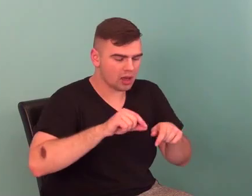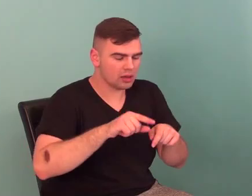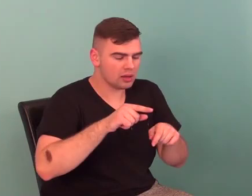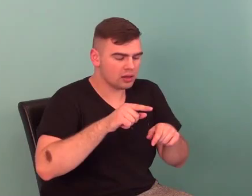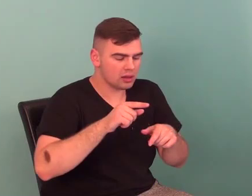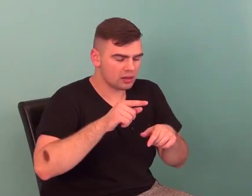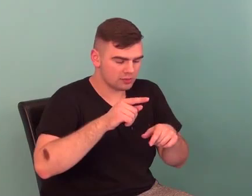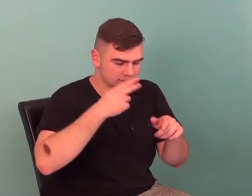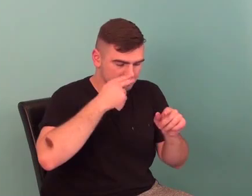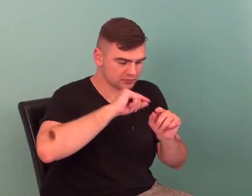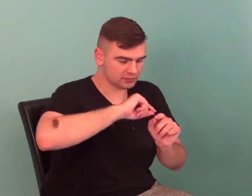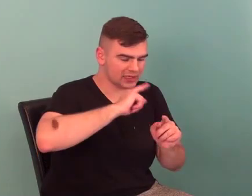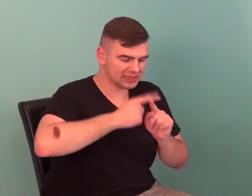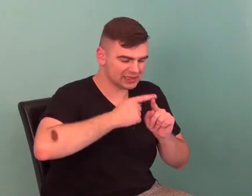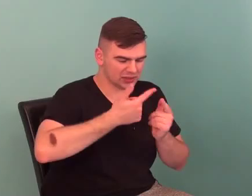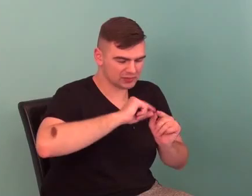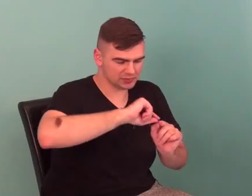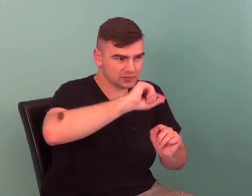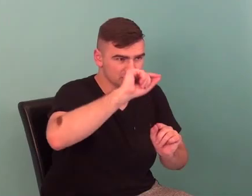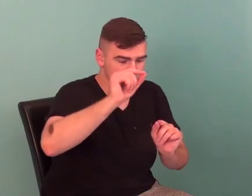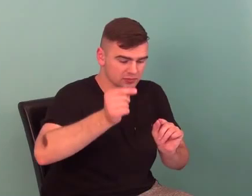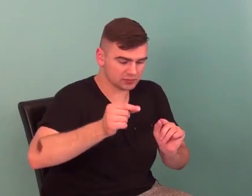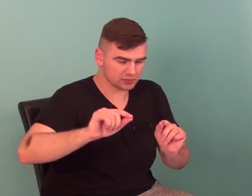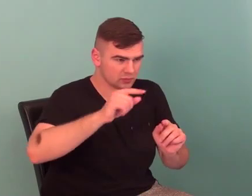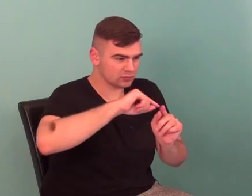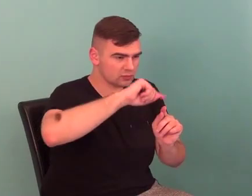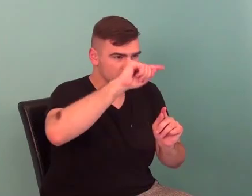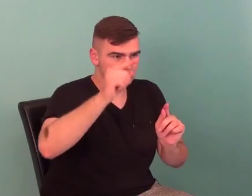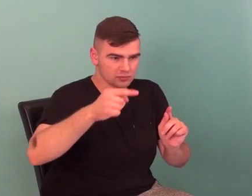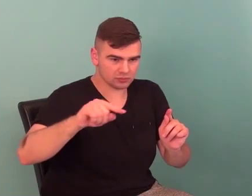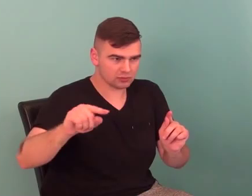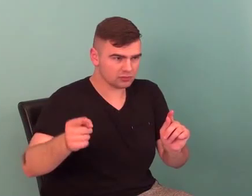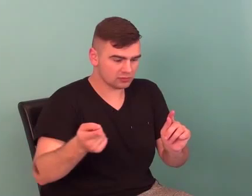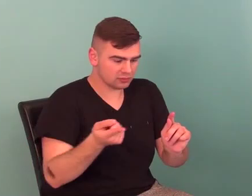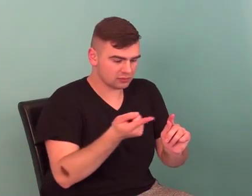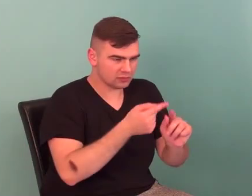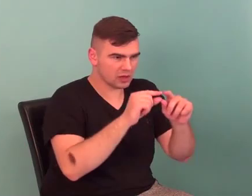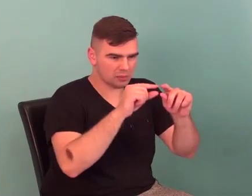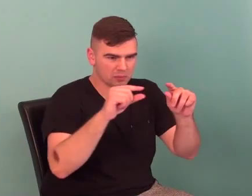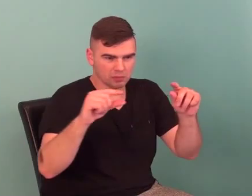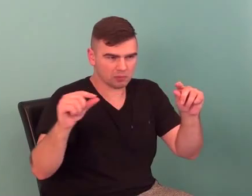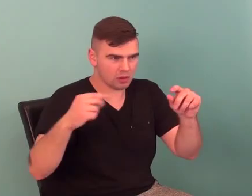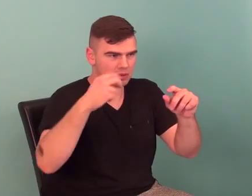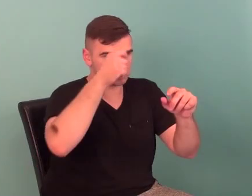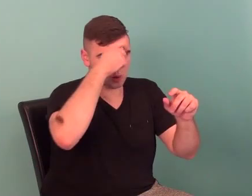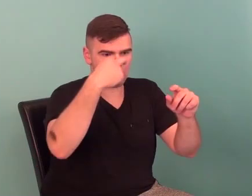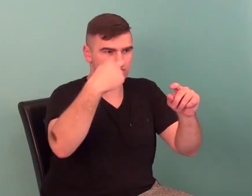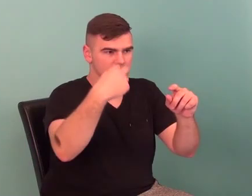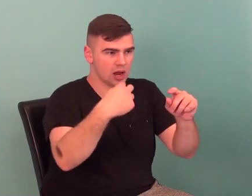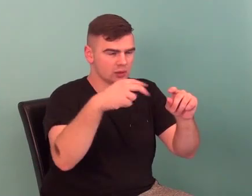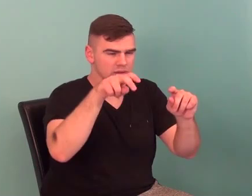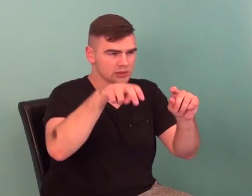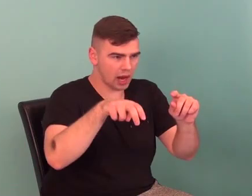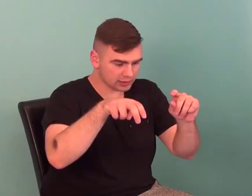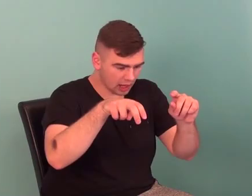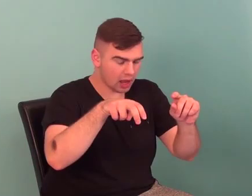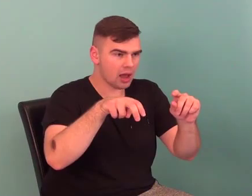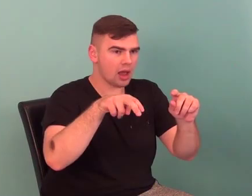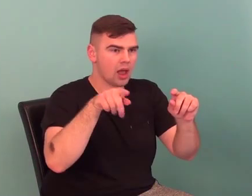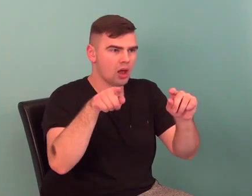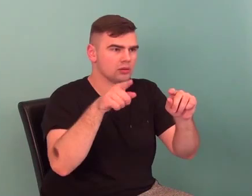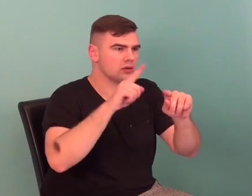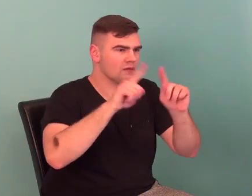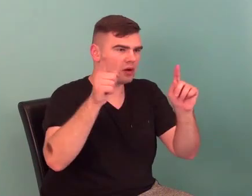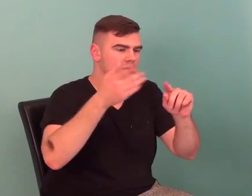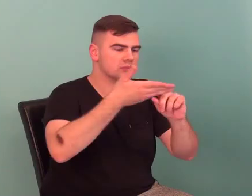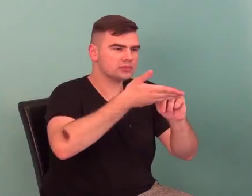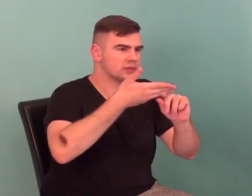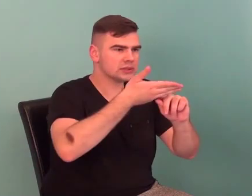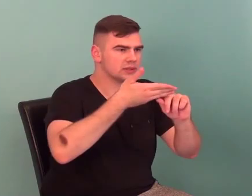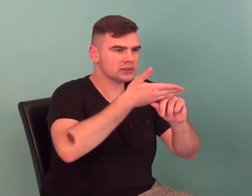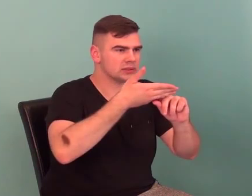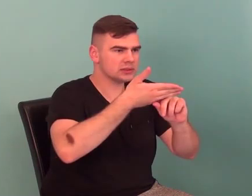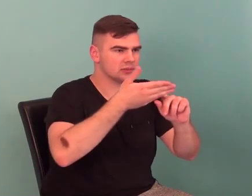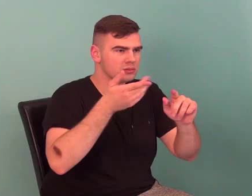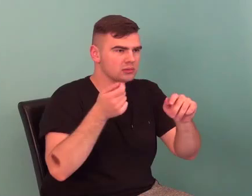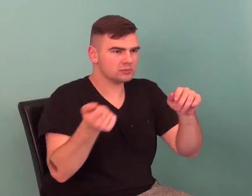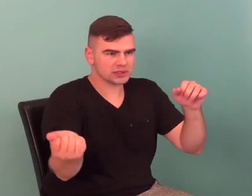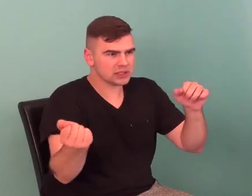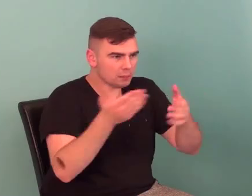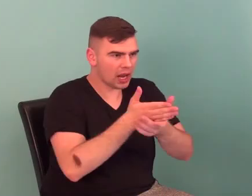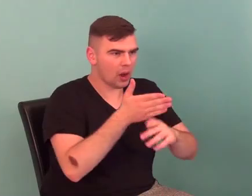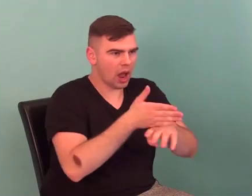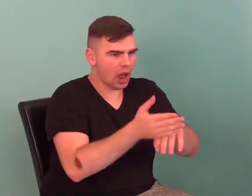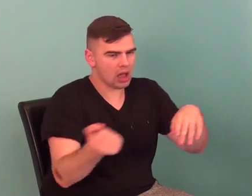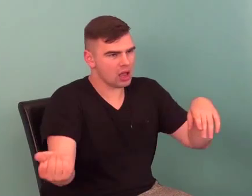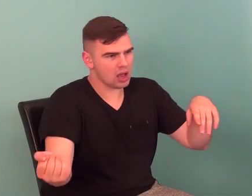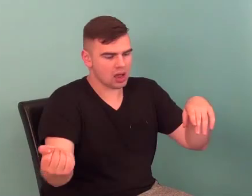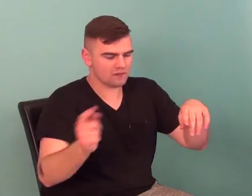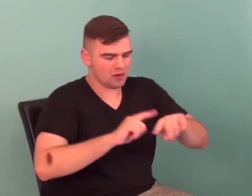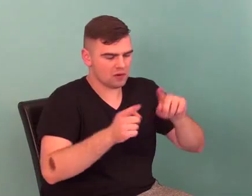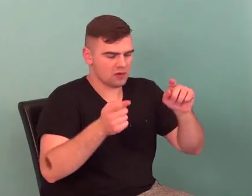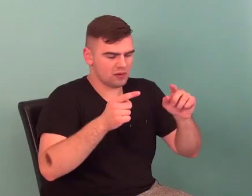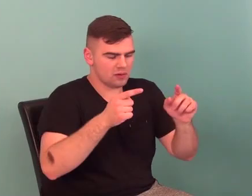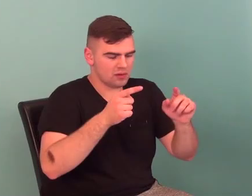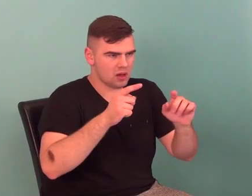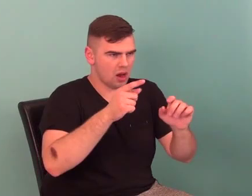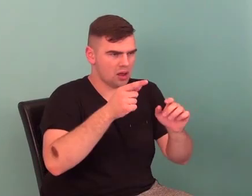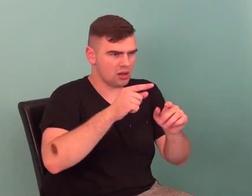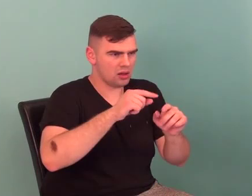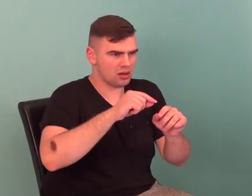Ten człowiek próbuje piłować końcówkę ławki siedząc na niej, a tak nie wolno robić.